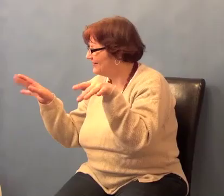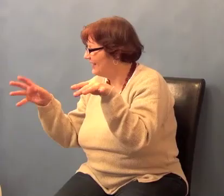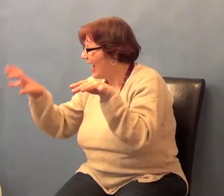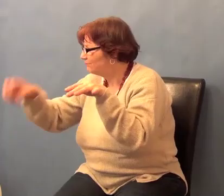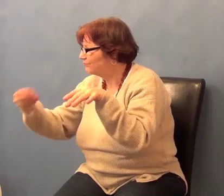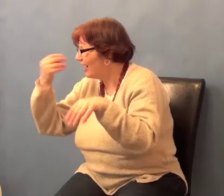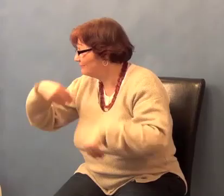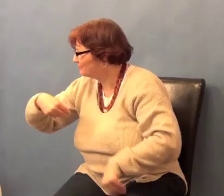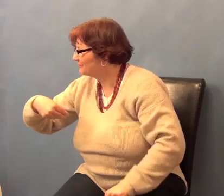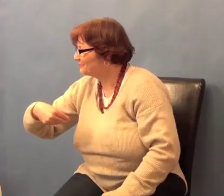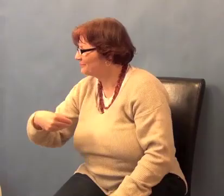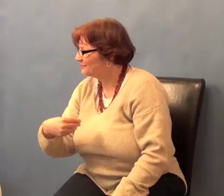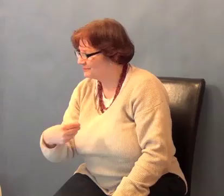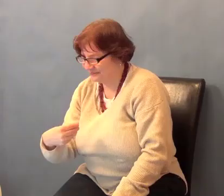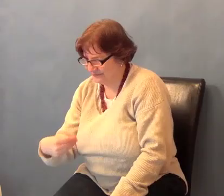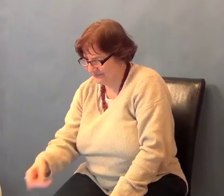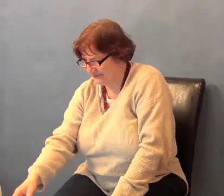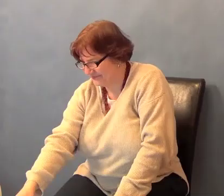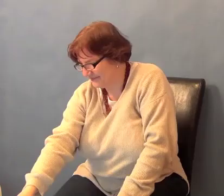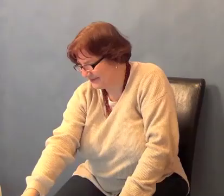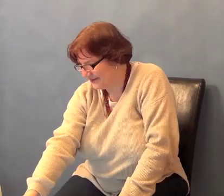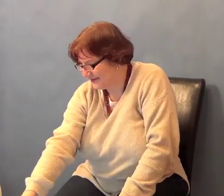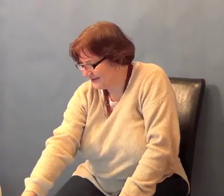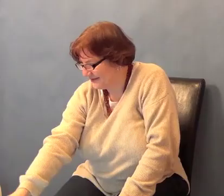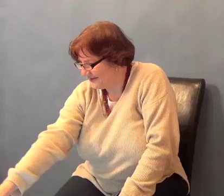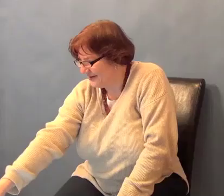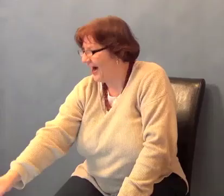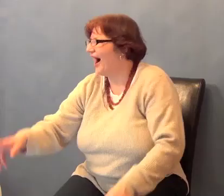Złapał w dziób i zjadł.